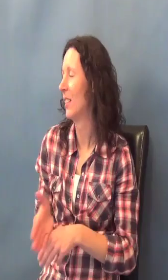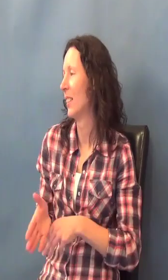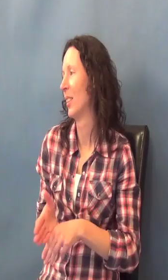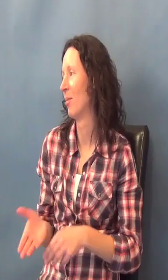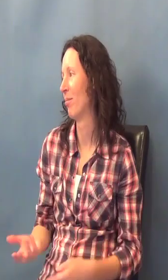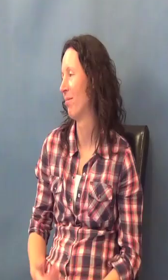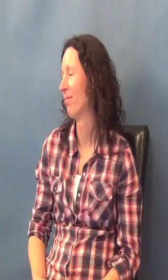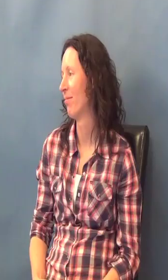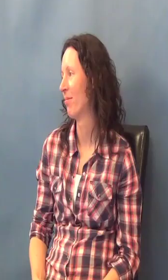Ktoś denerwuje się, więc piłuje.